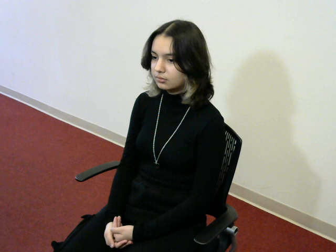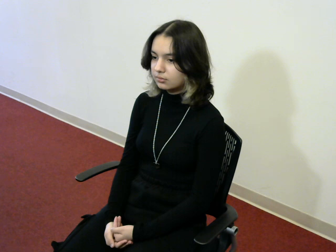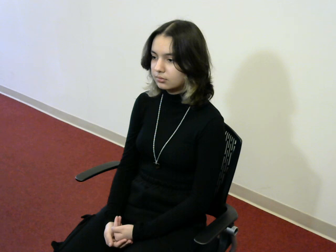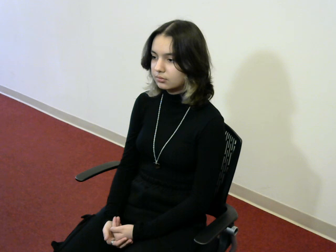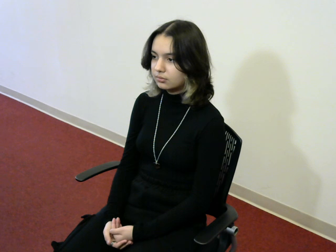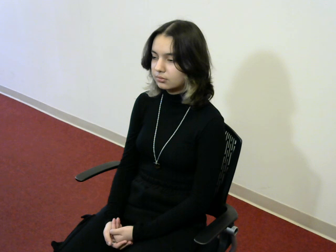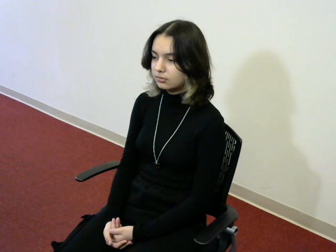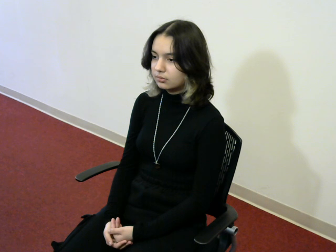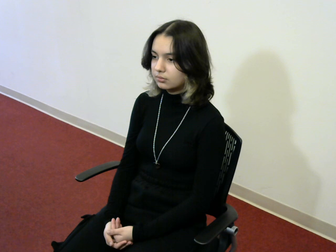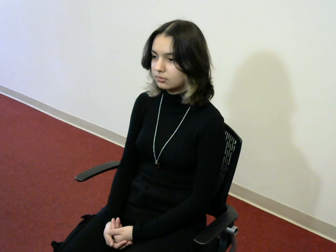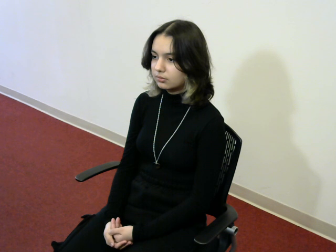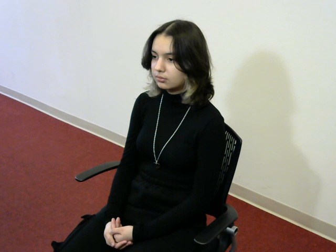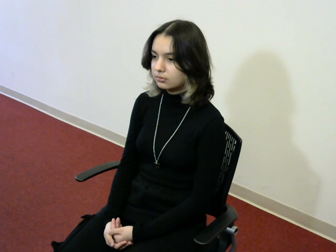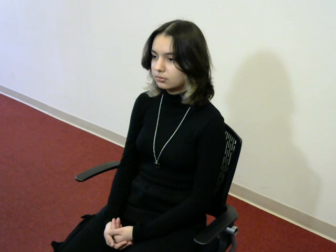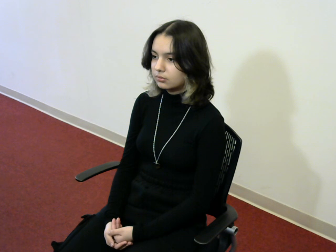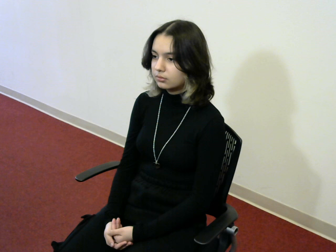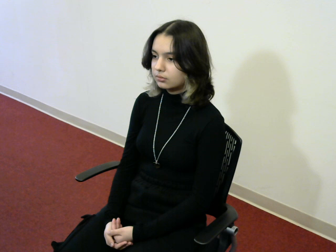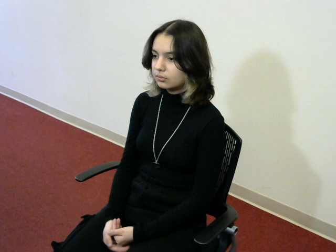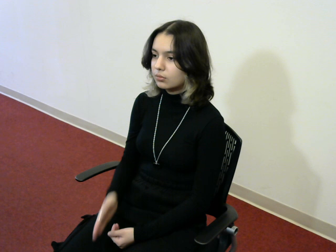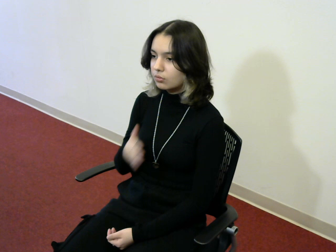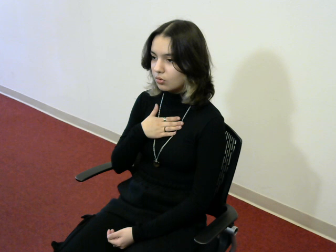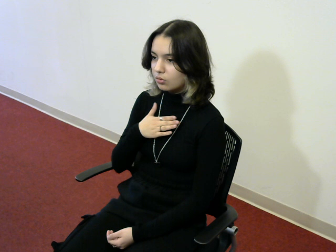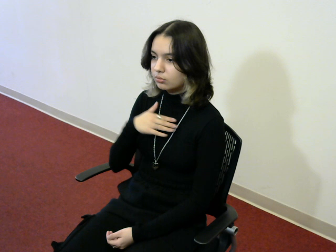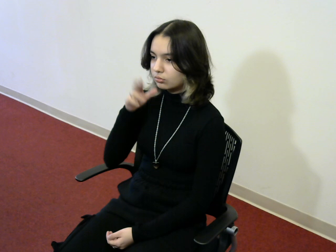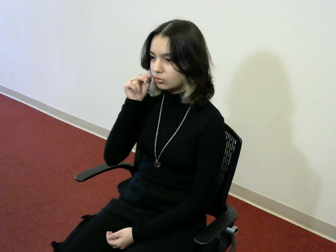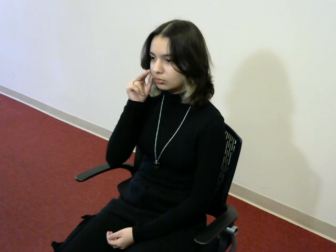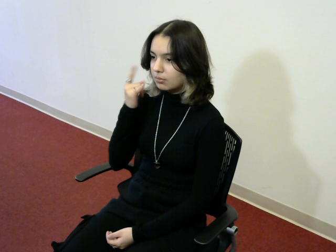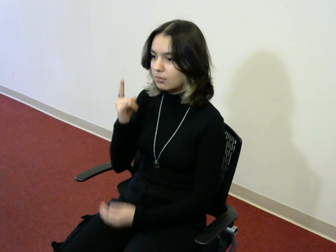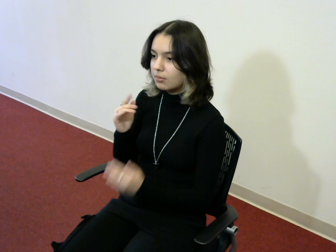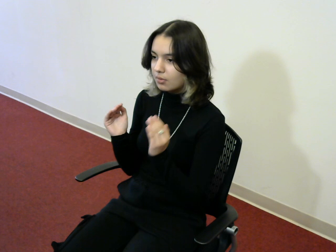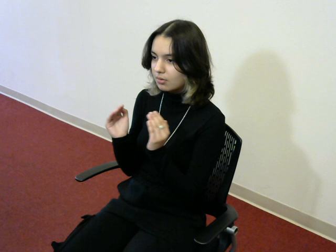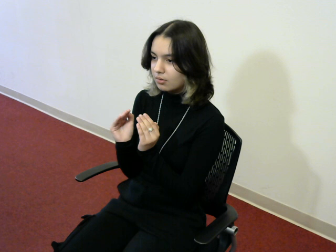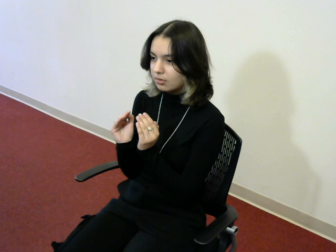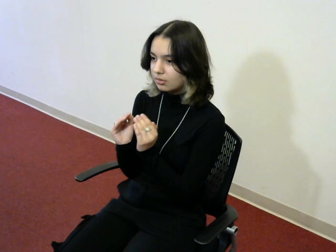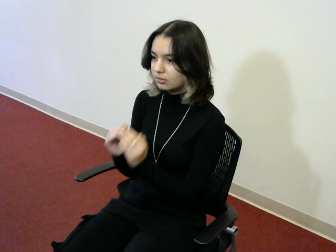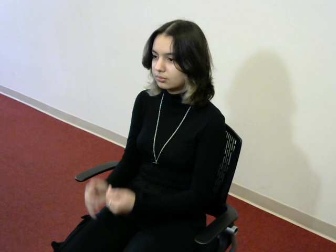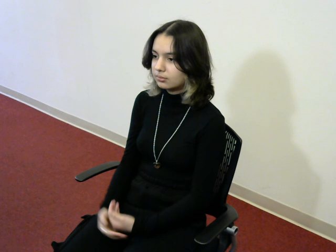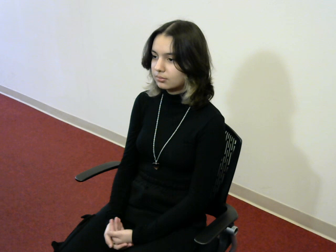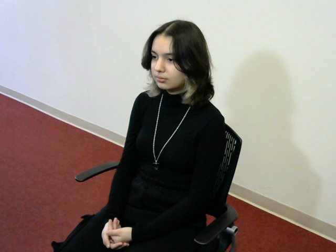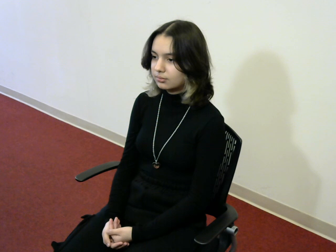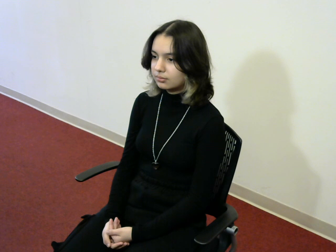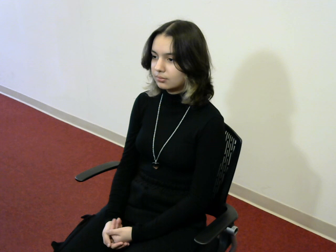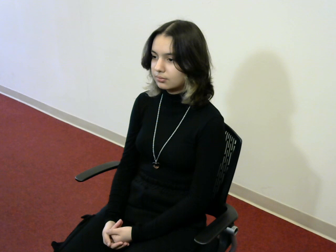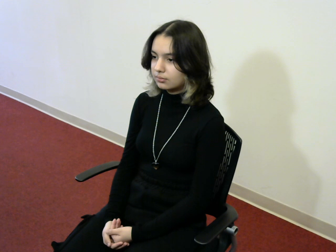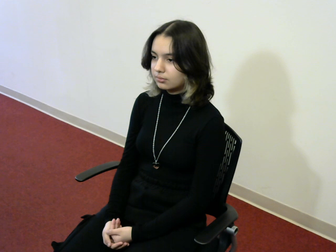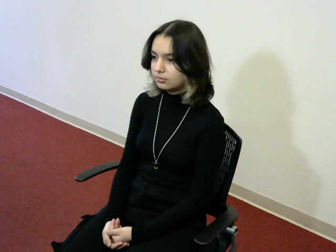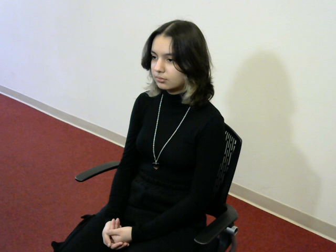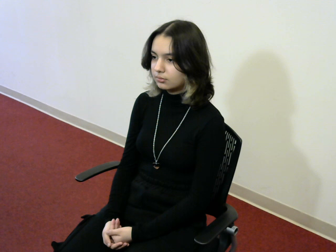Mənim pişiyim balacadır